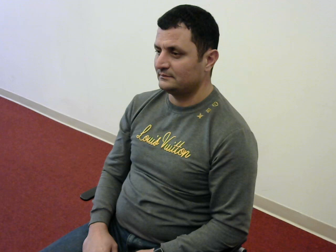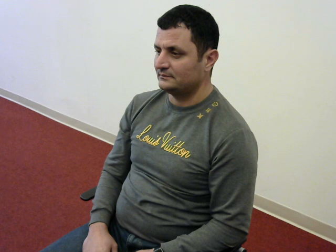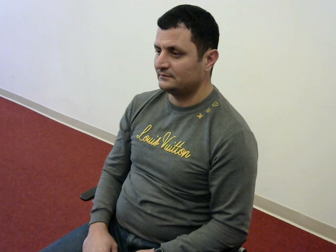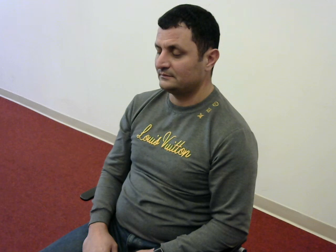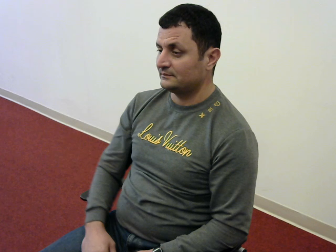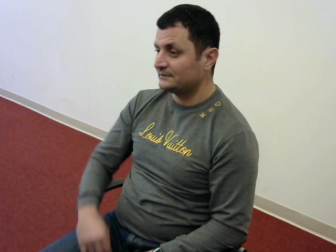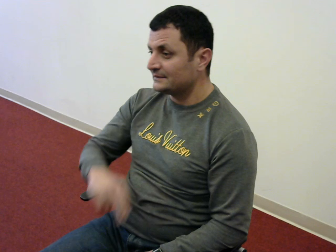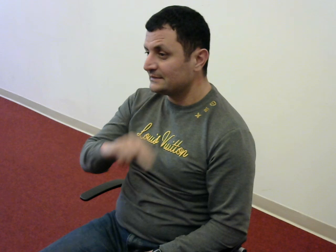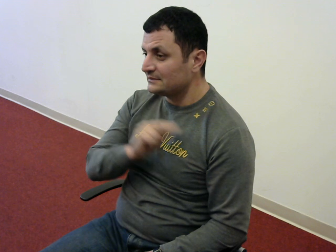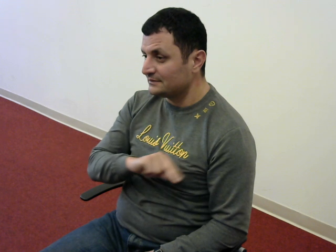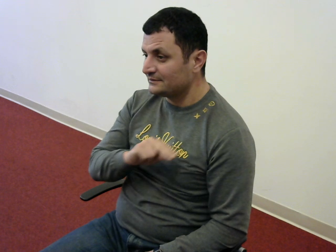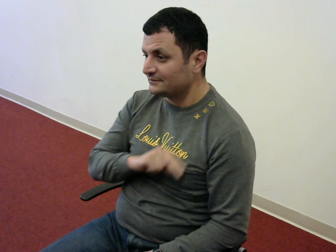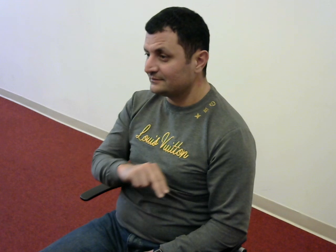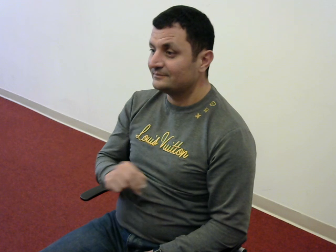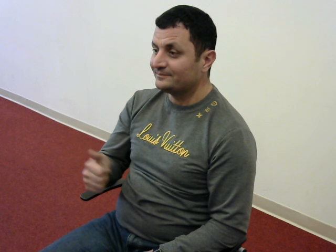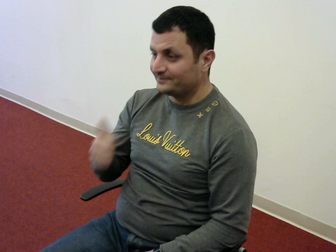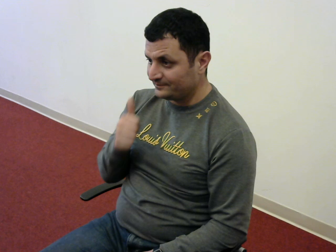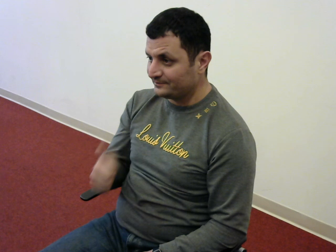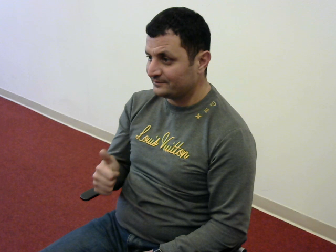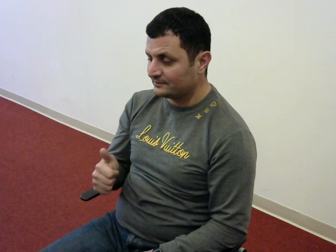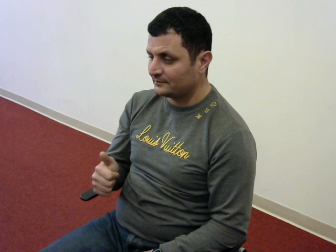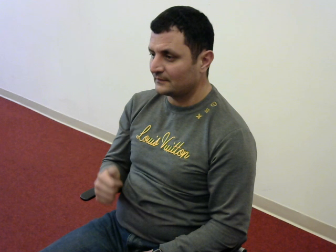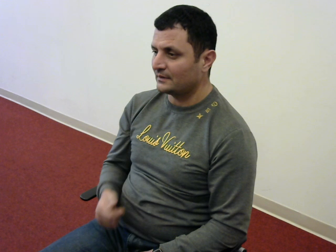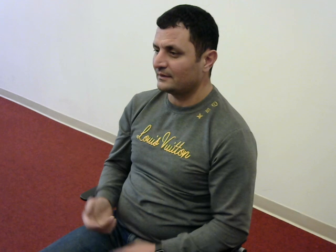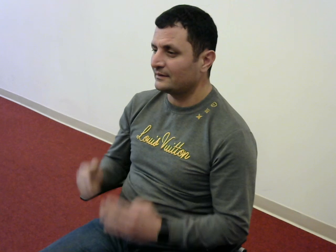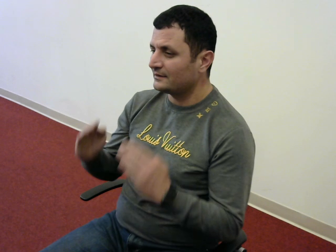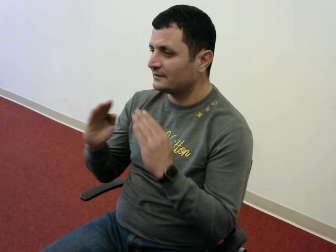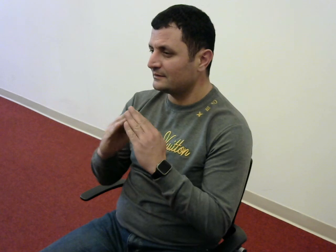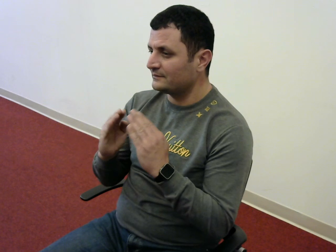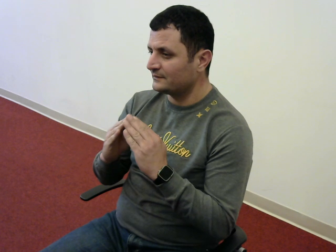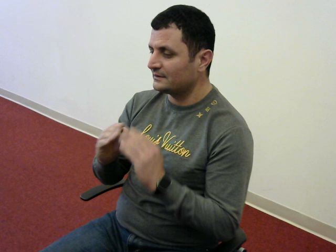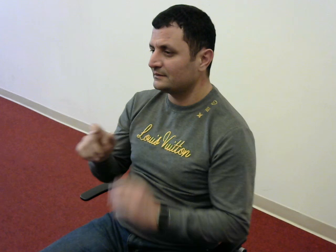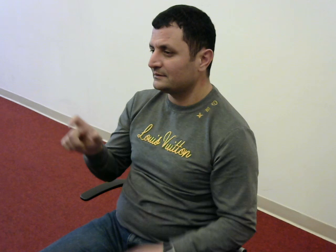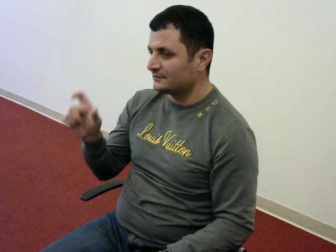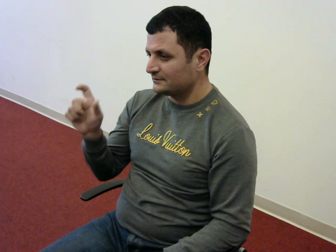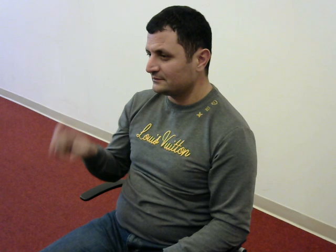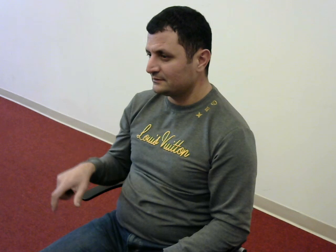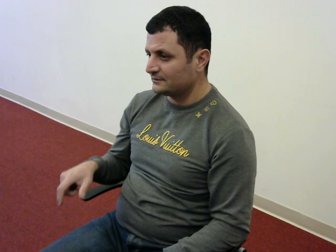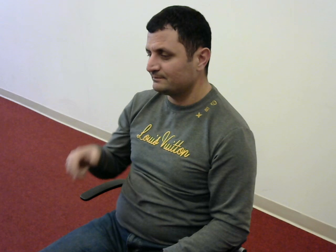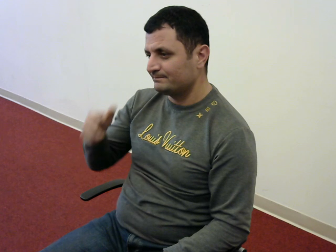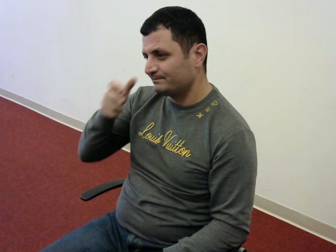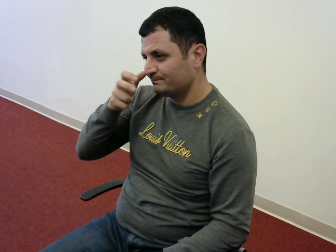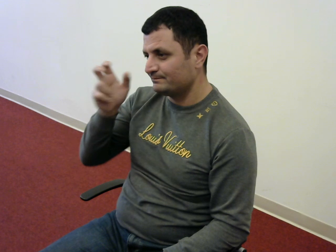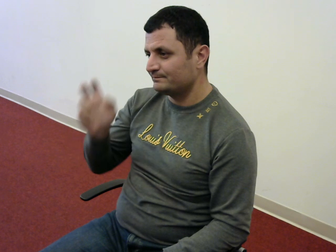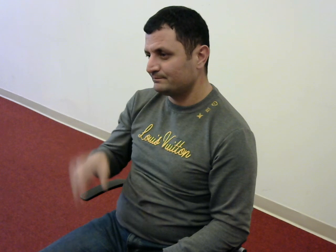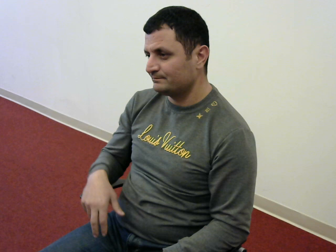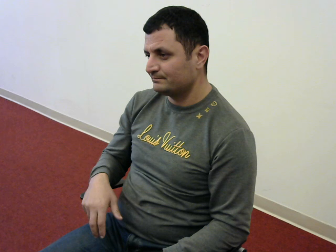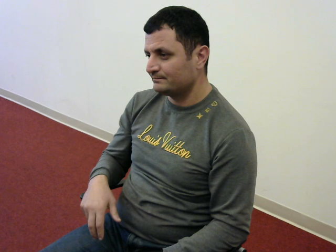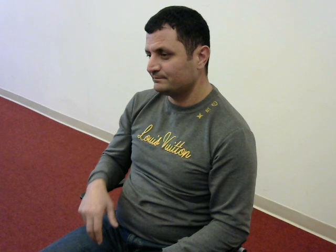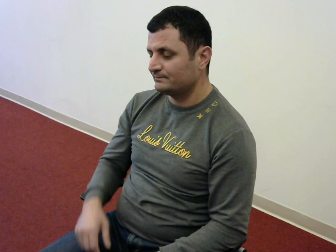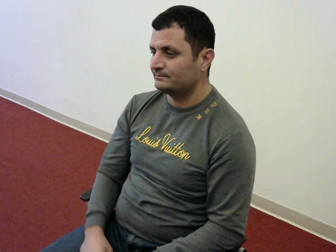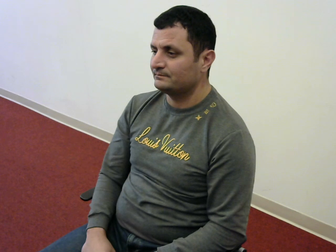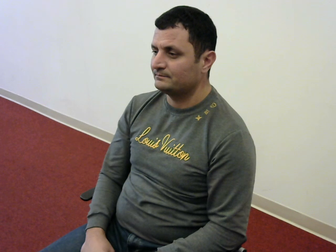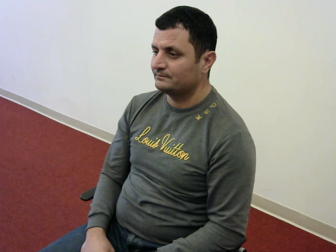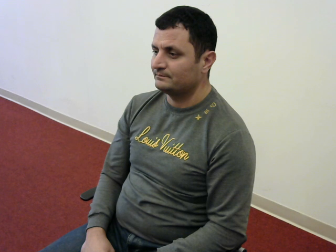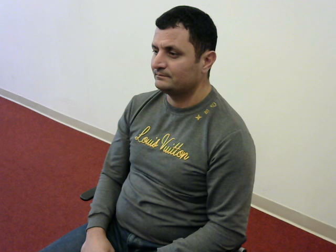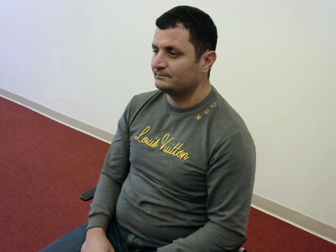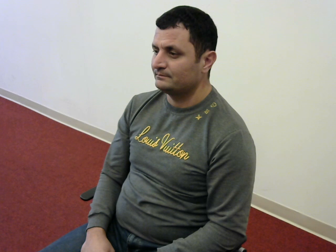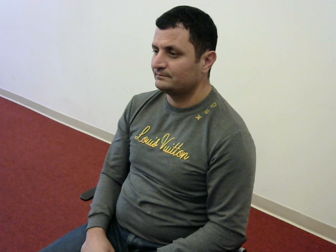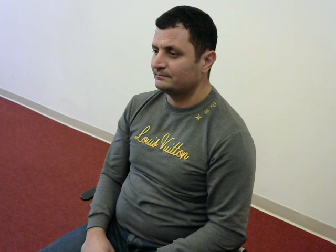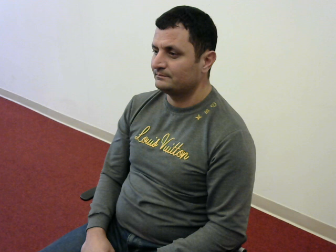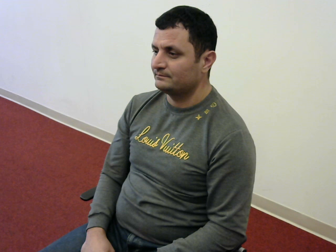İşləmək yaxşıdır, evdə adam darıxır